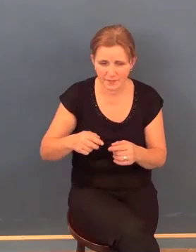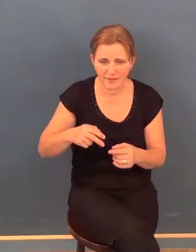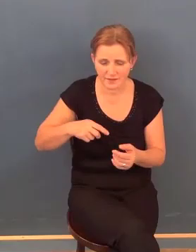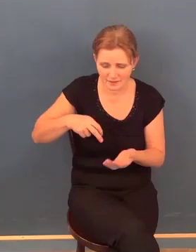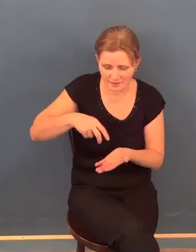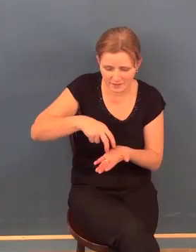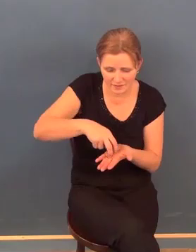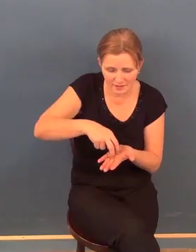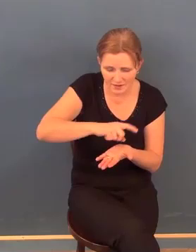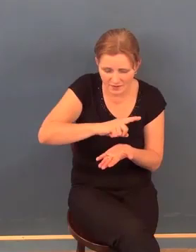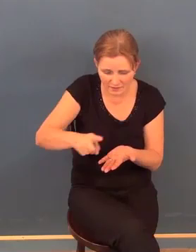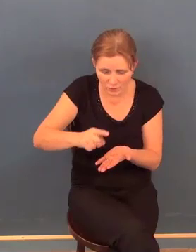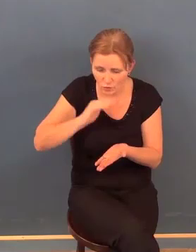Iść nie wolno.